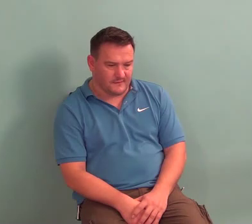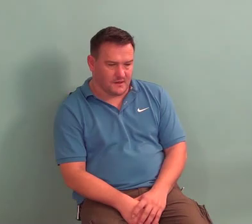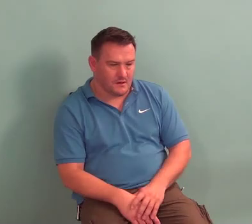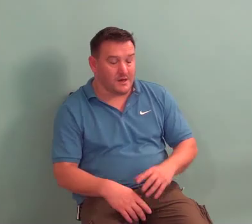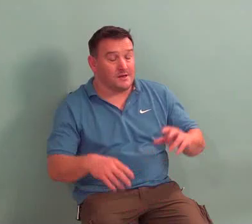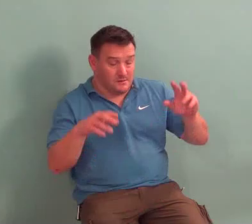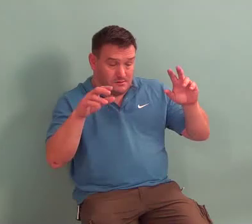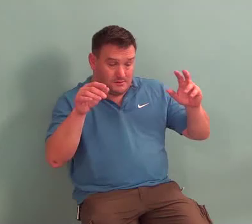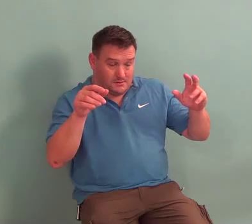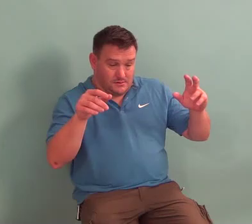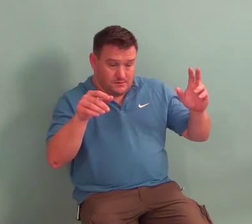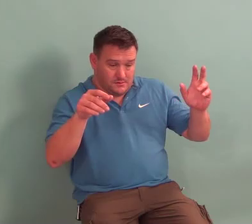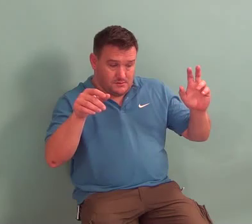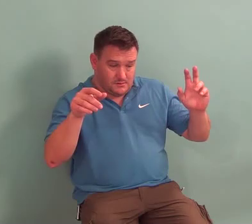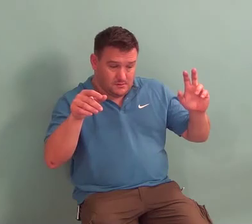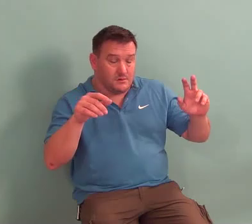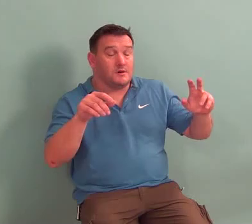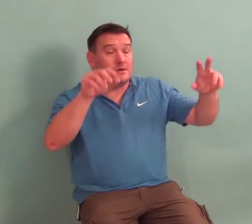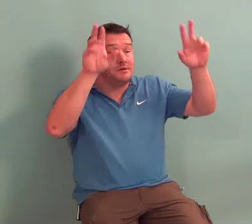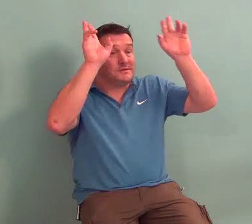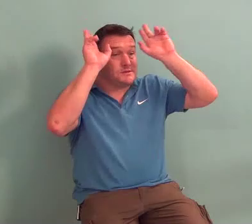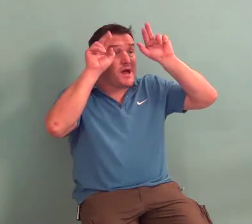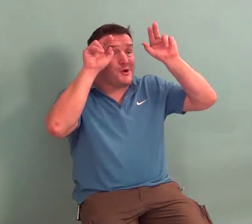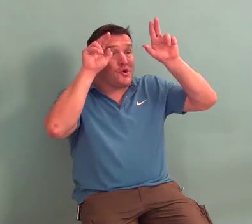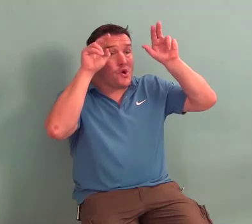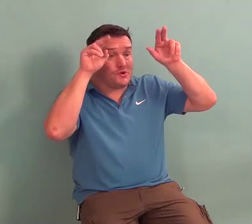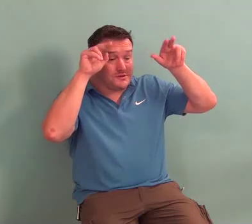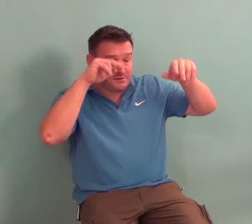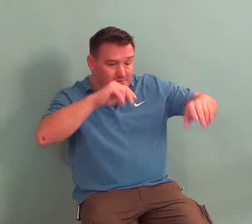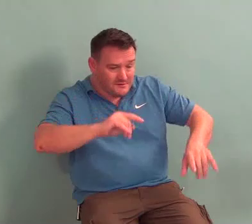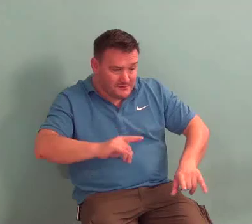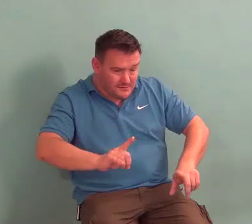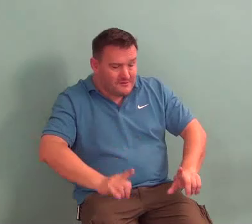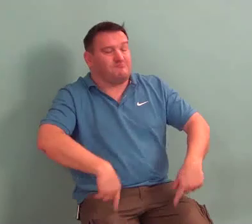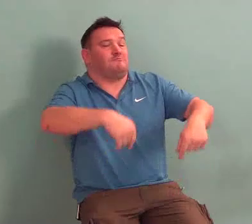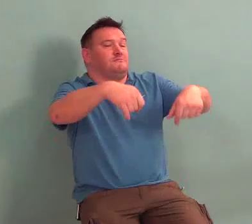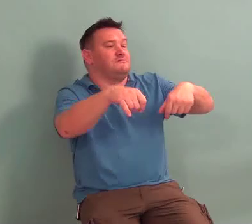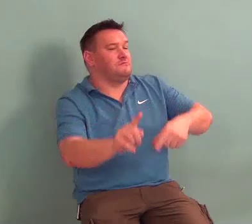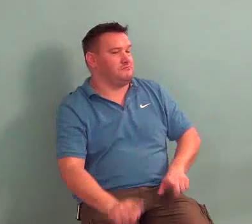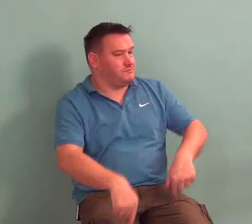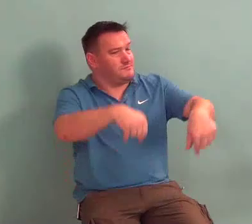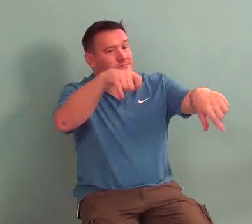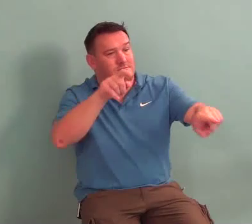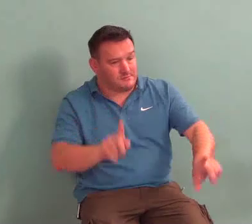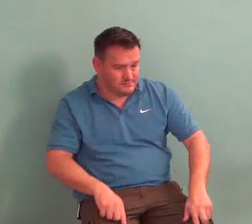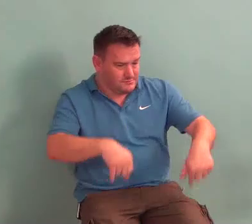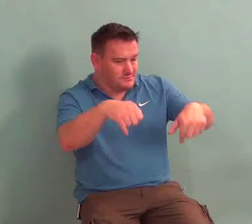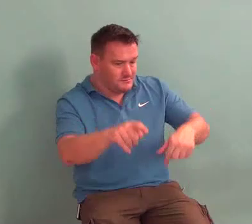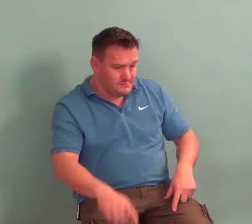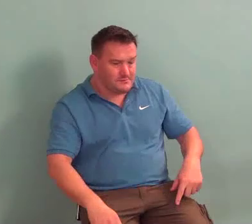Zając szedł sobie, podskakując.